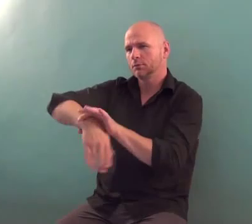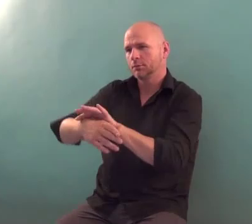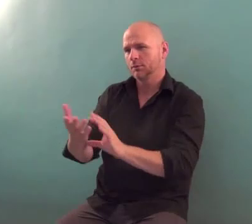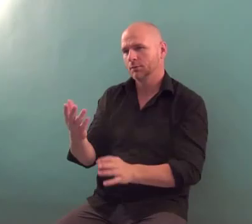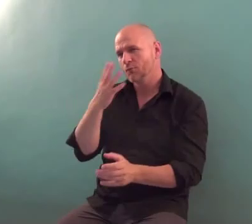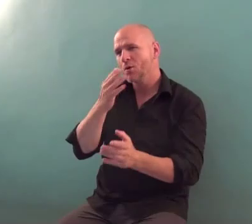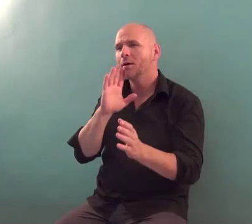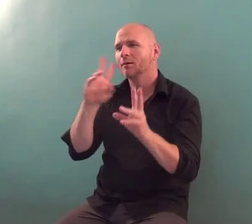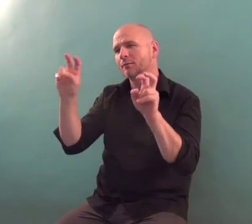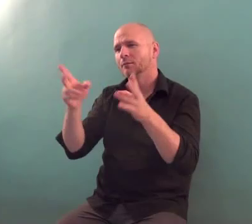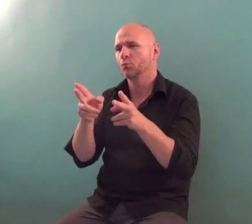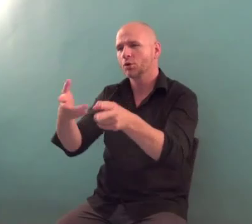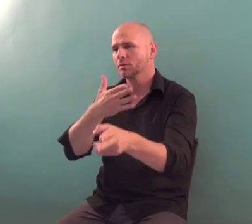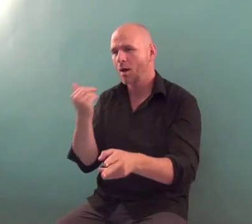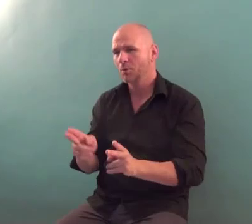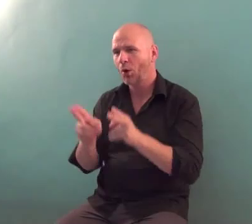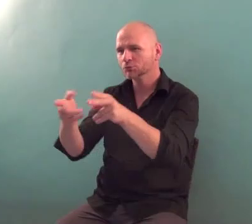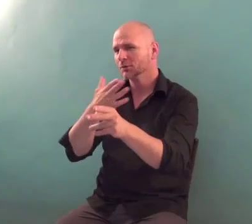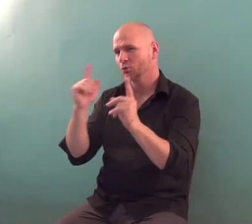Wygląda na to, że tu chodzi o to, że nie ma mostu.